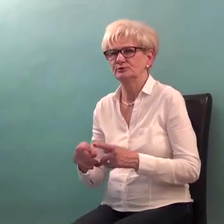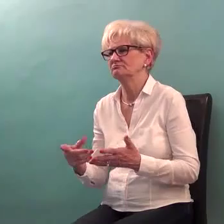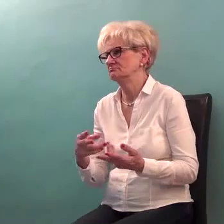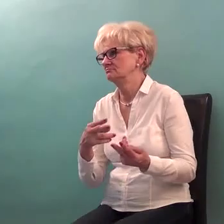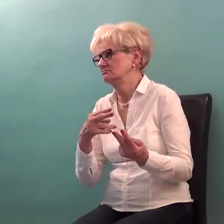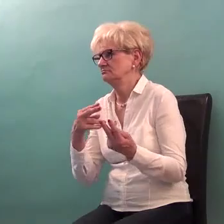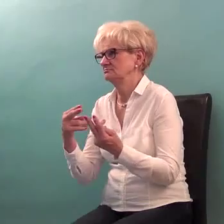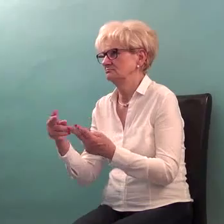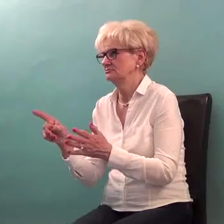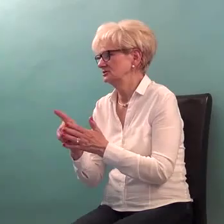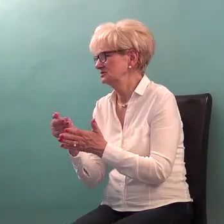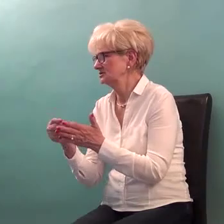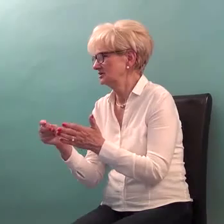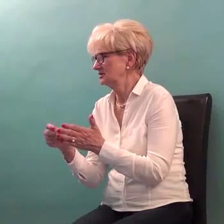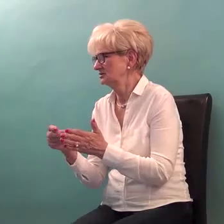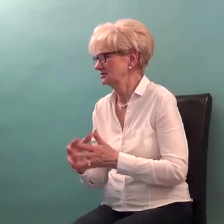Wracam na zakupy.